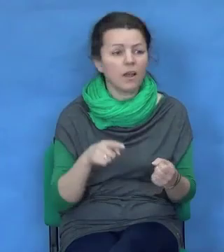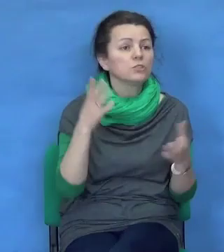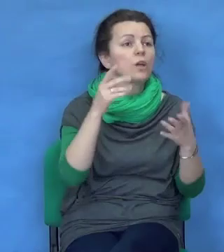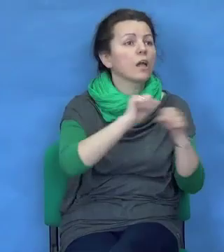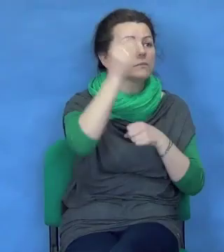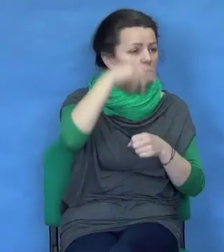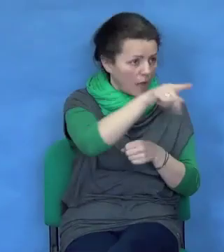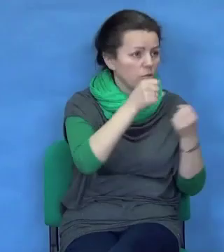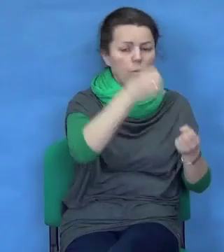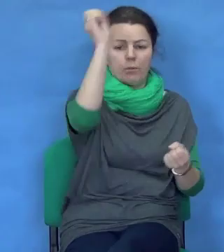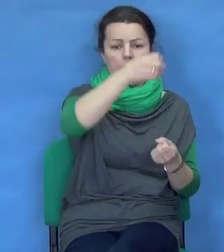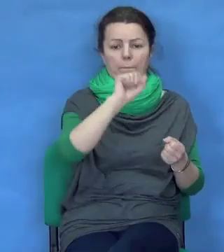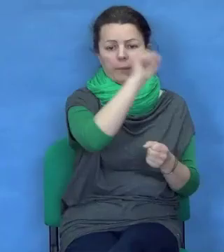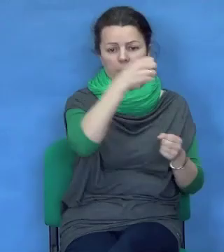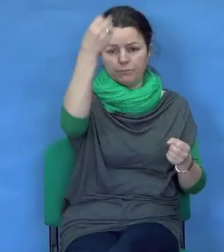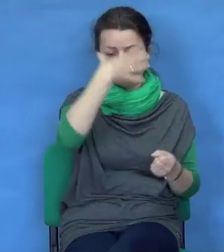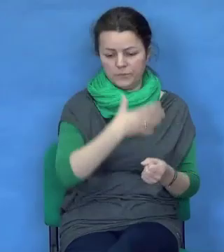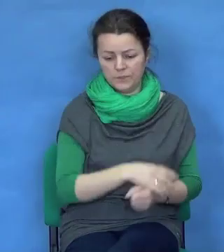Gdzie jest myjnia samochodowa.